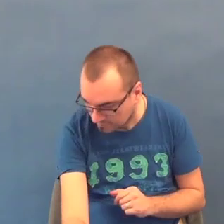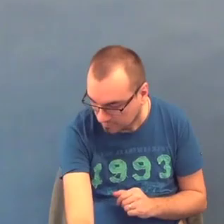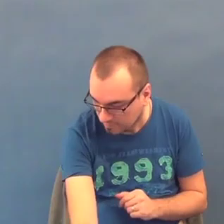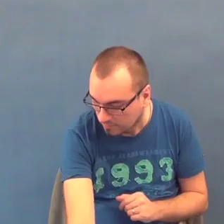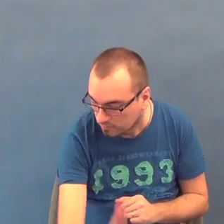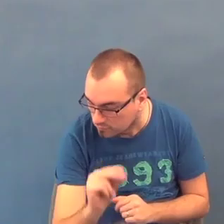Poniedziałek.